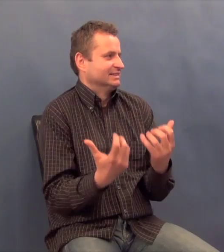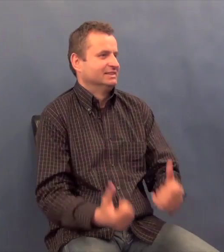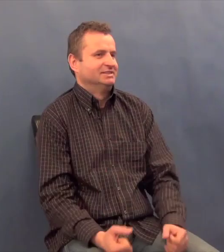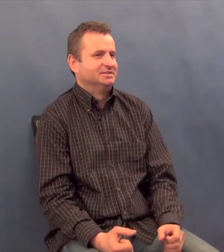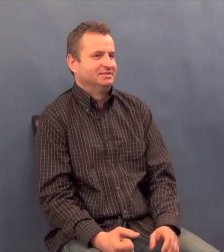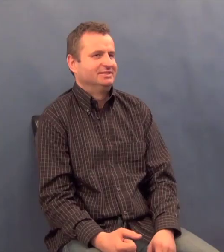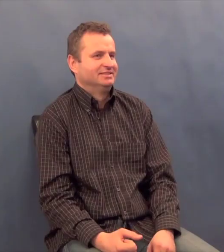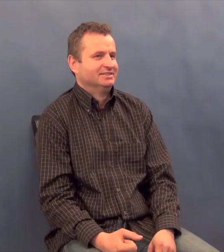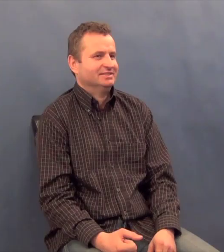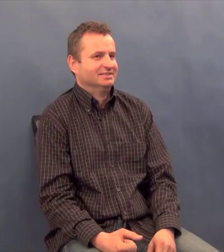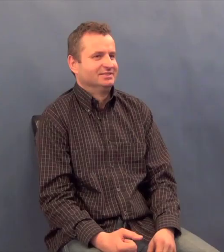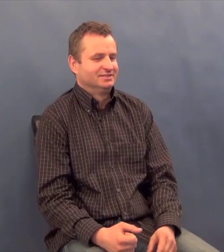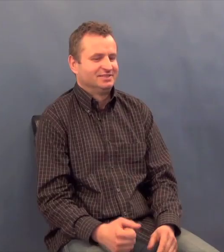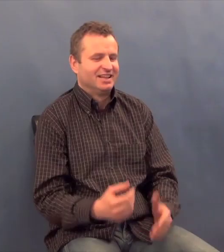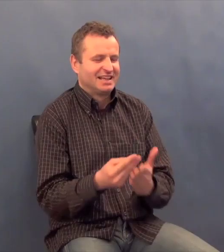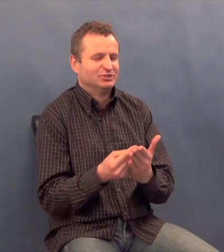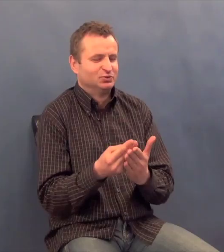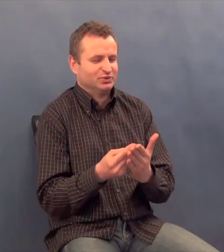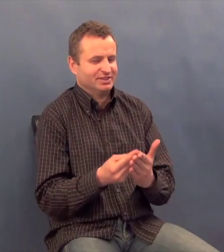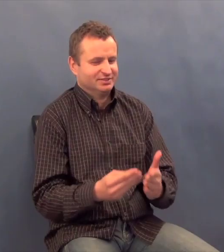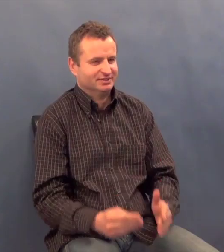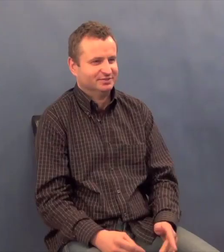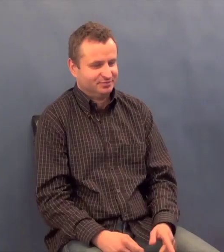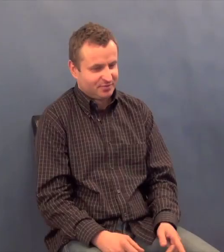Jest ciężko. Tak, to rysunek.